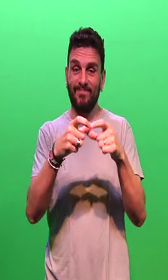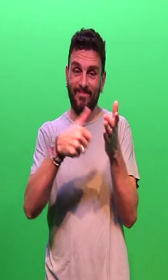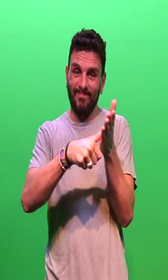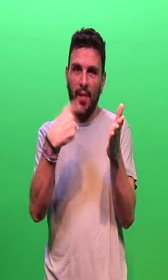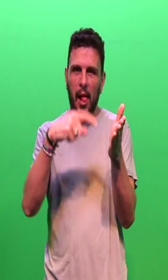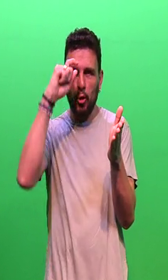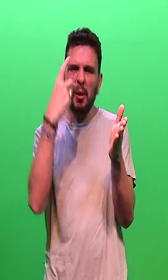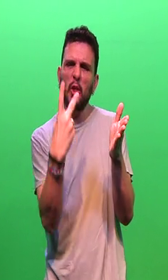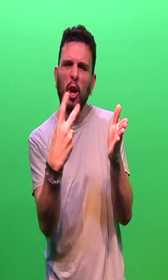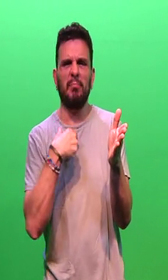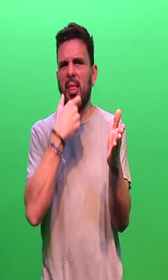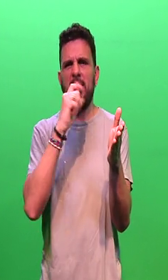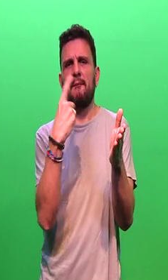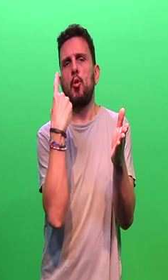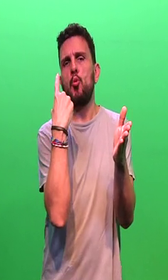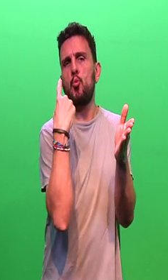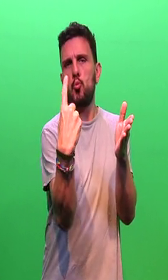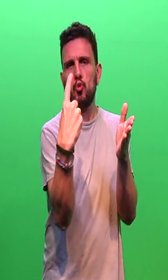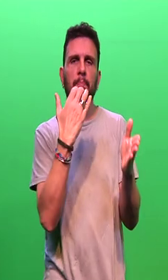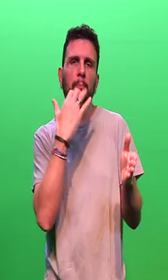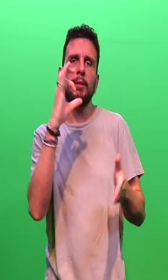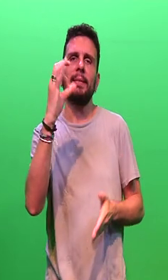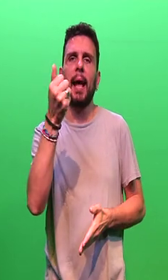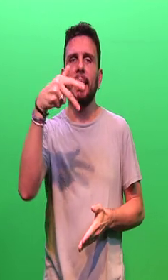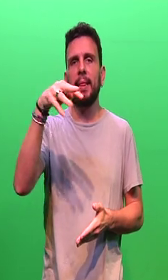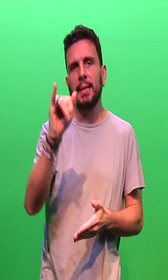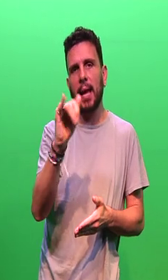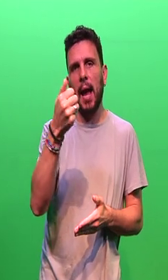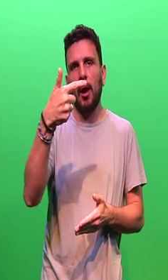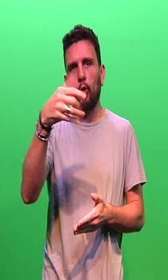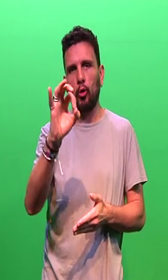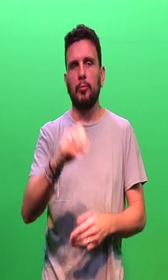Al DNI hi apareixen dos noms, però a mi no m'agrada, en vull un només. Per exemple, Santiago.